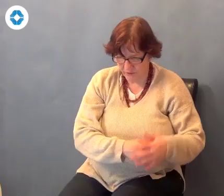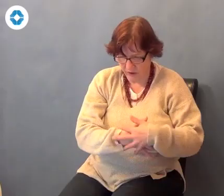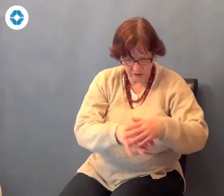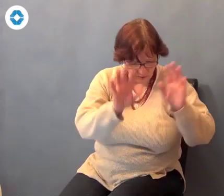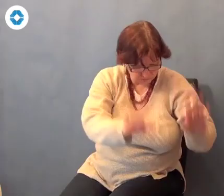Spadł.